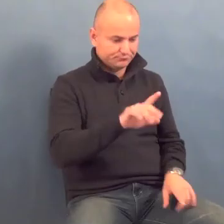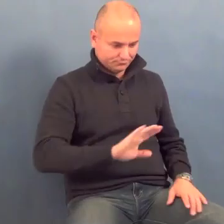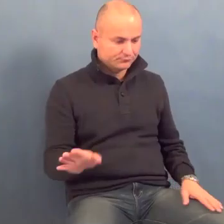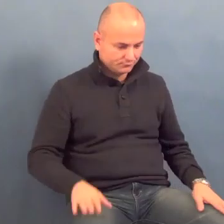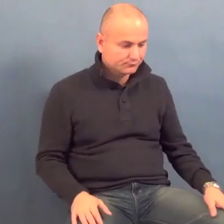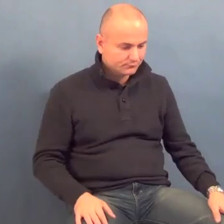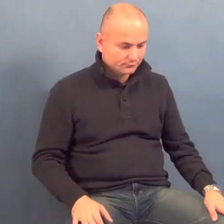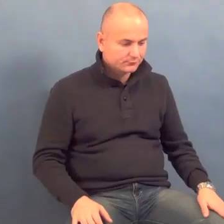Też uważam tak jak ty.